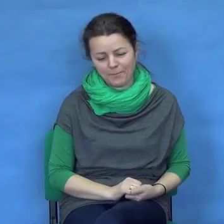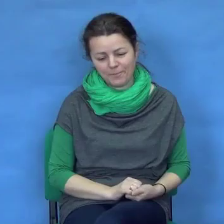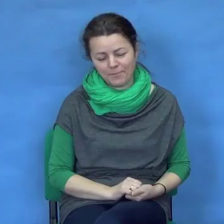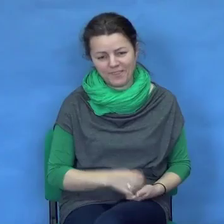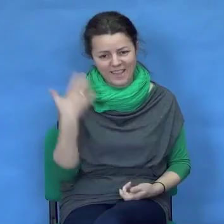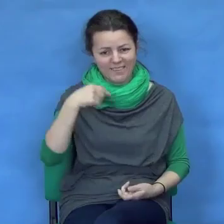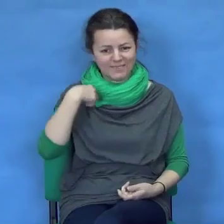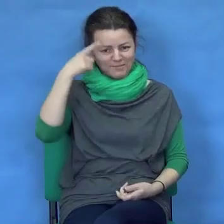Pamiętam, że kiedyś były takie historyjki.